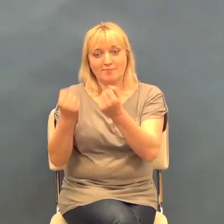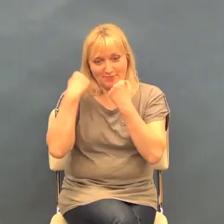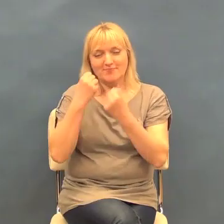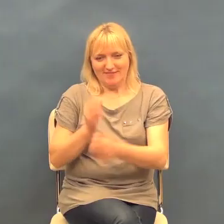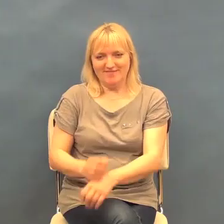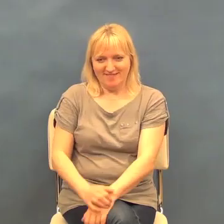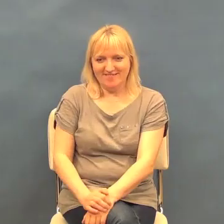O, przykrył się.